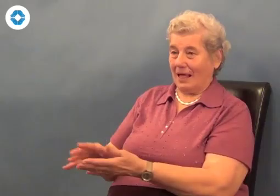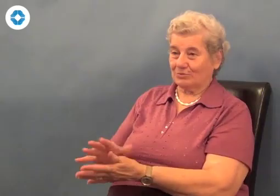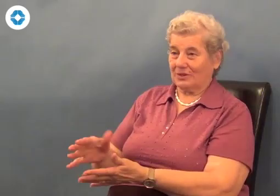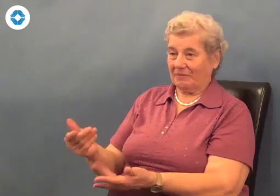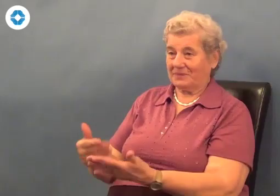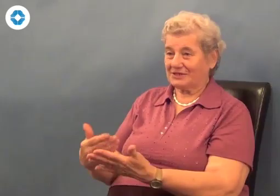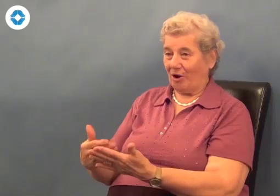Nie wiem dlaczego.